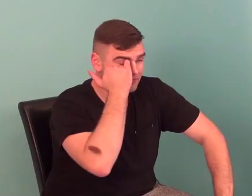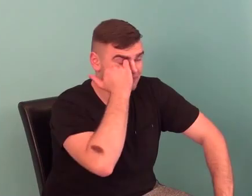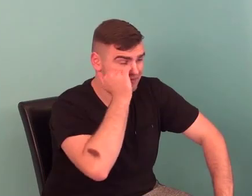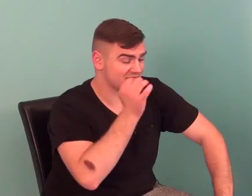Dobrze.